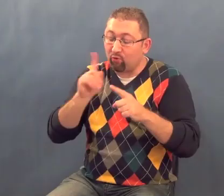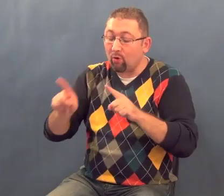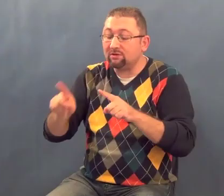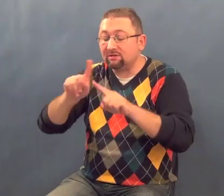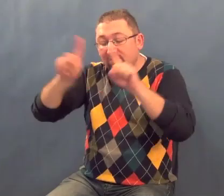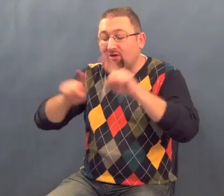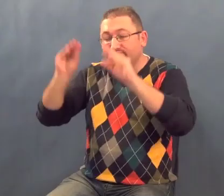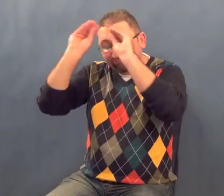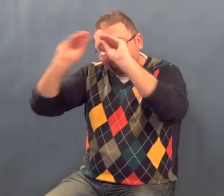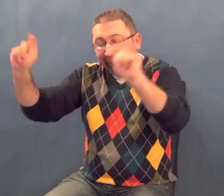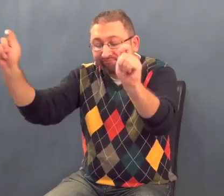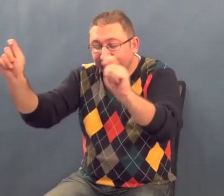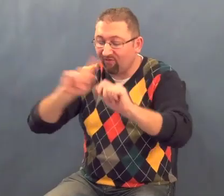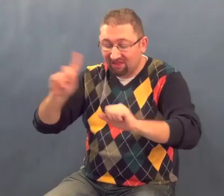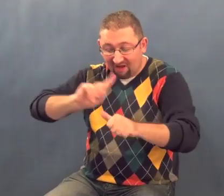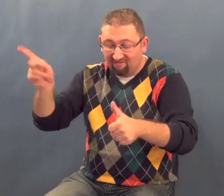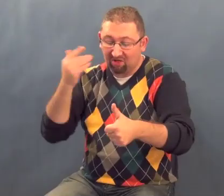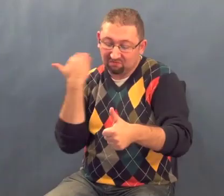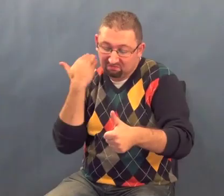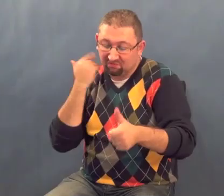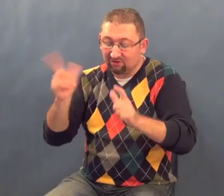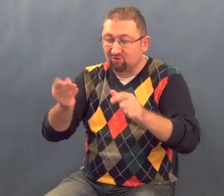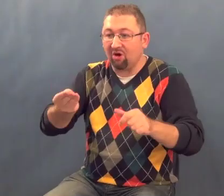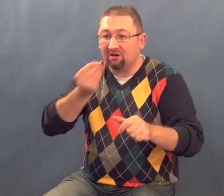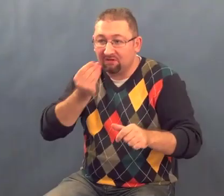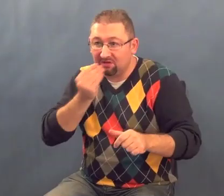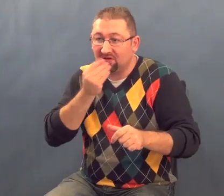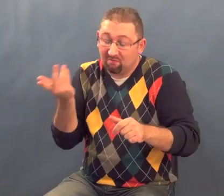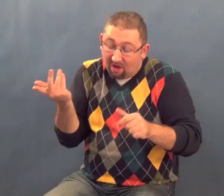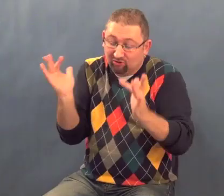Ten znak informuje, że nie wolno pić alkoholu, jeść.